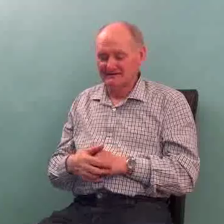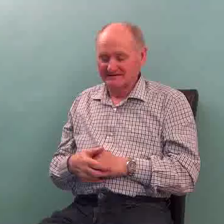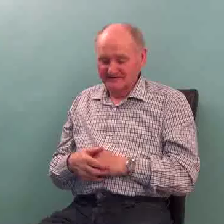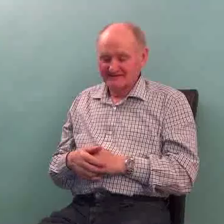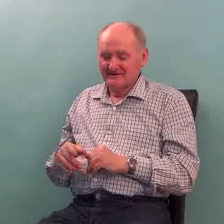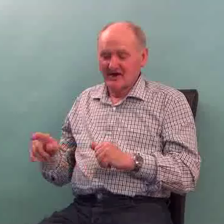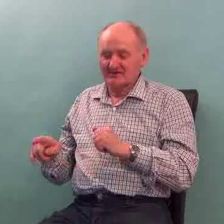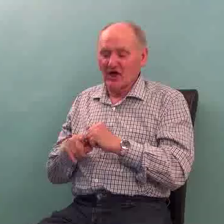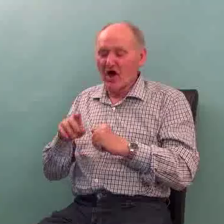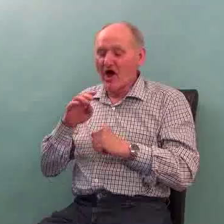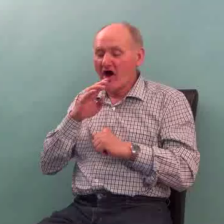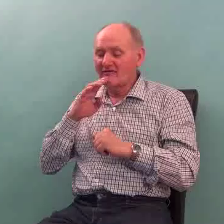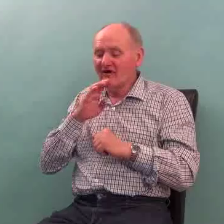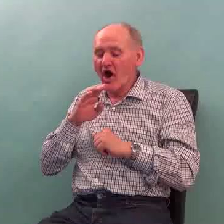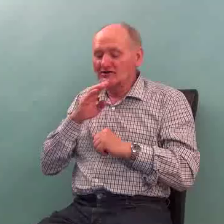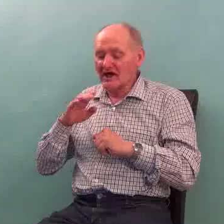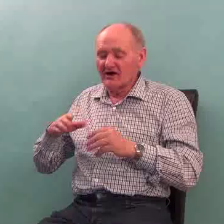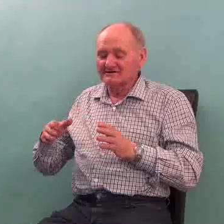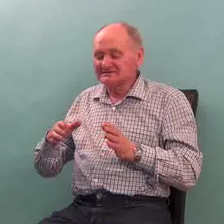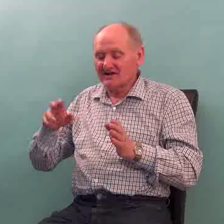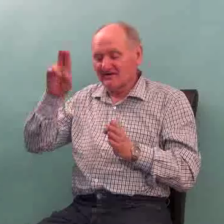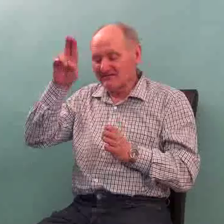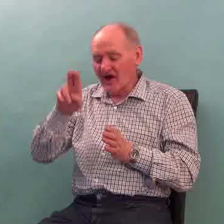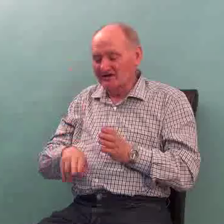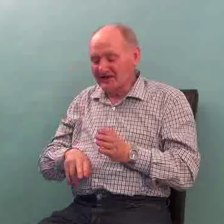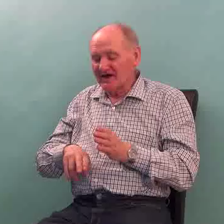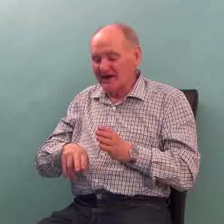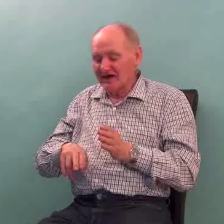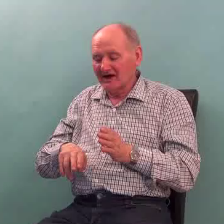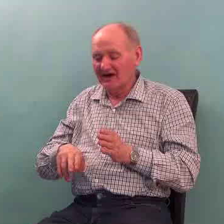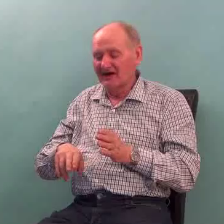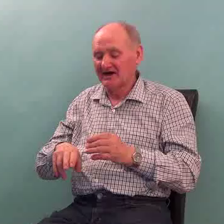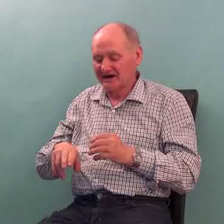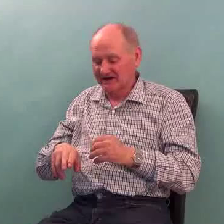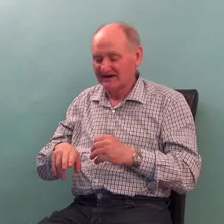Wpada do wody, do płynącej rzeki.